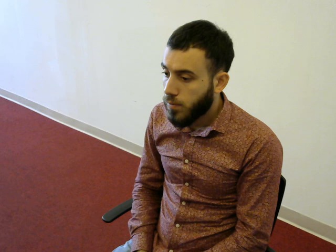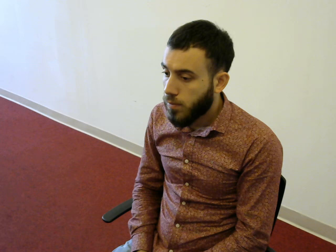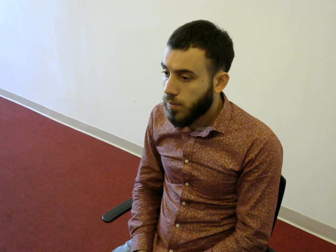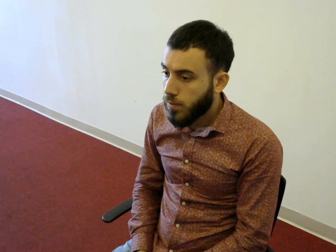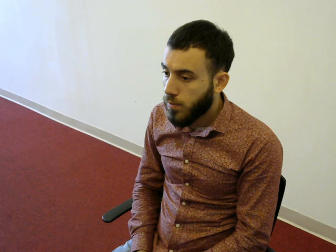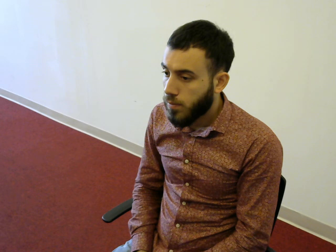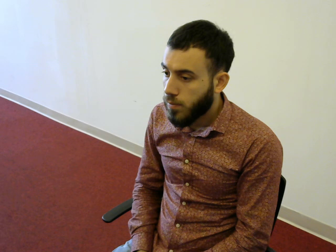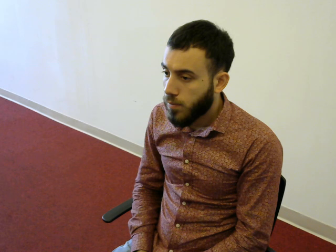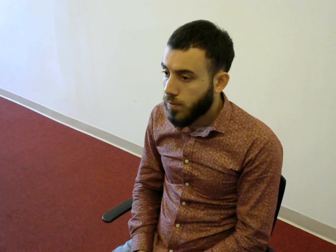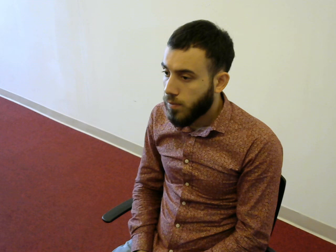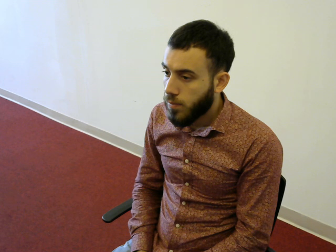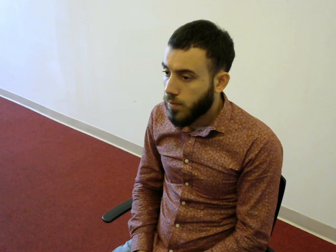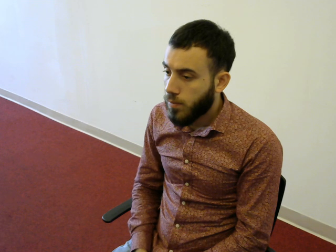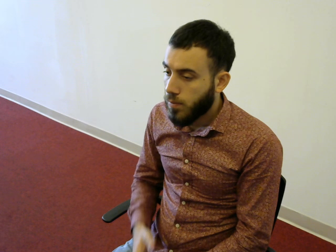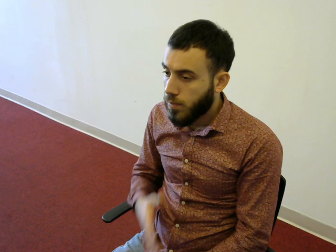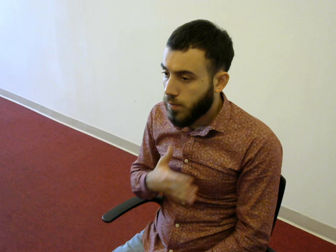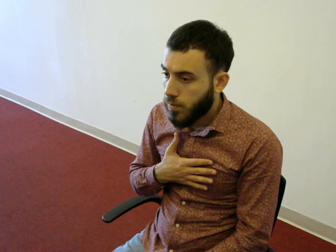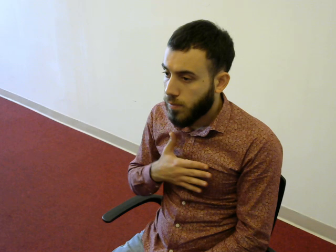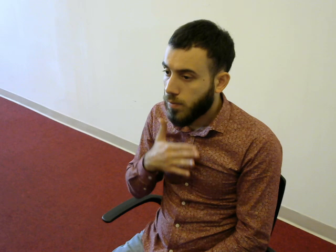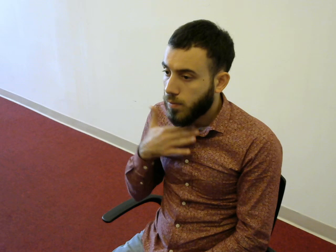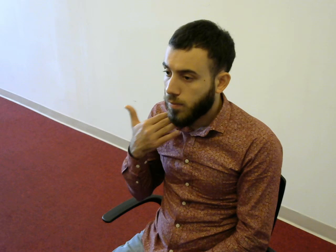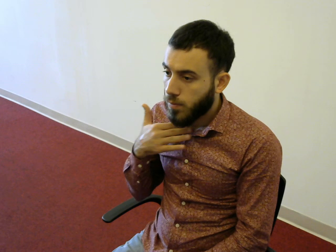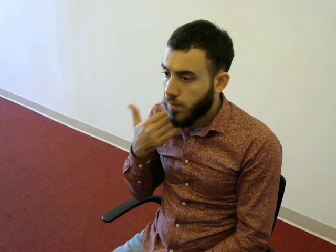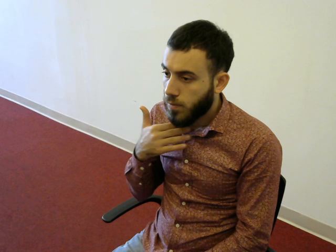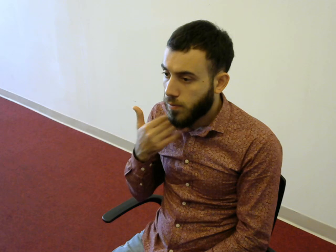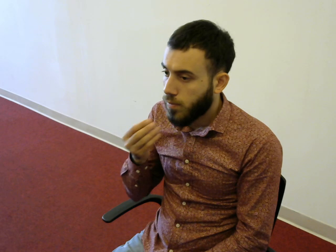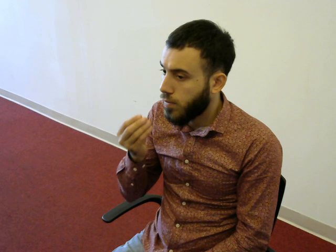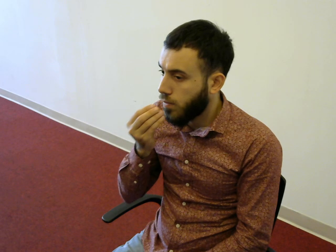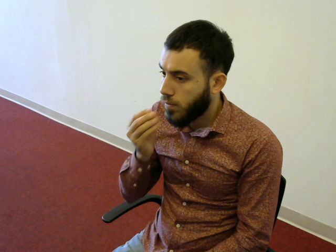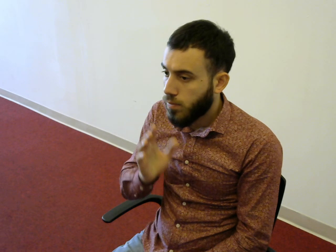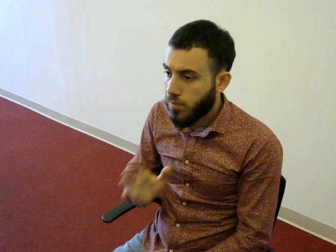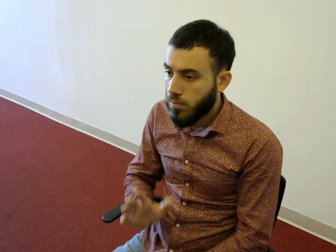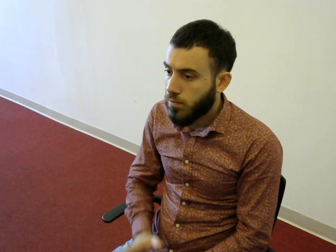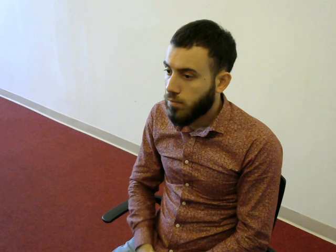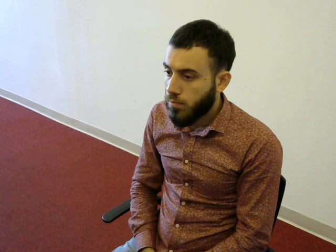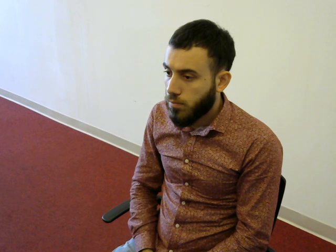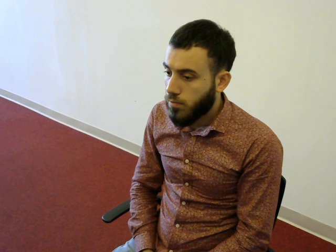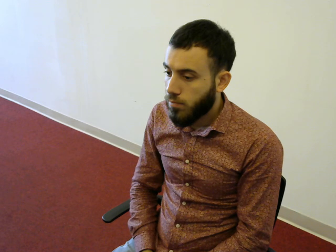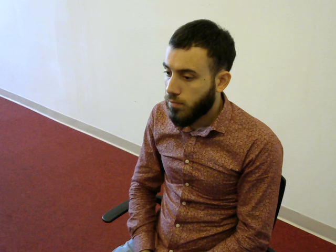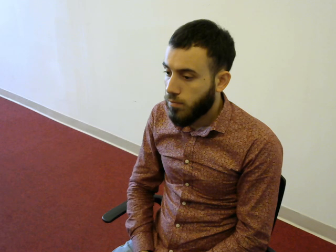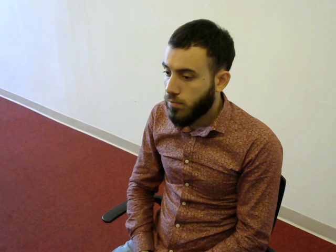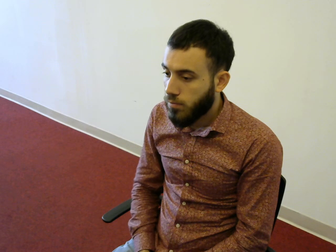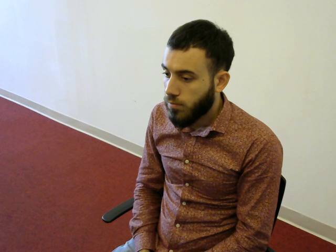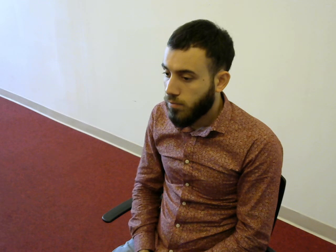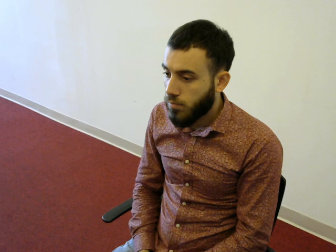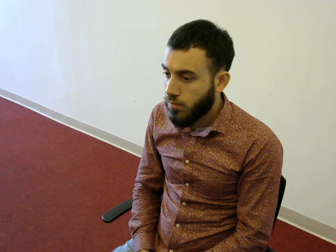Mən ət yemirəm